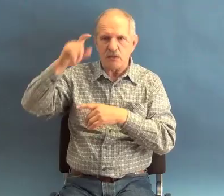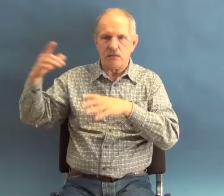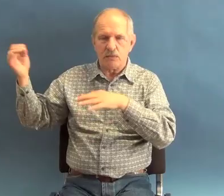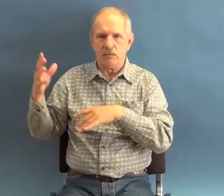Wszyscy się zastanawiają.